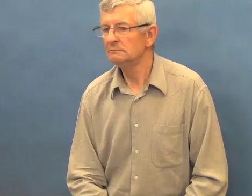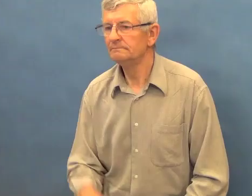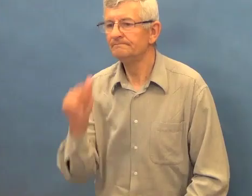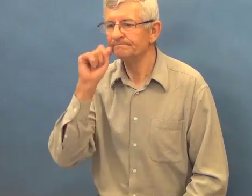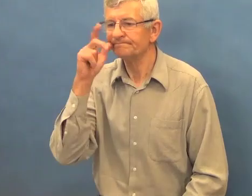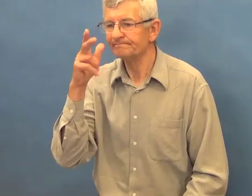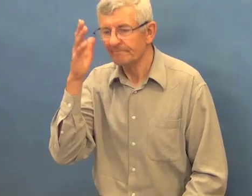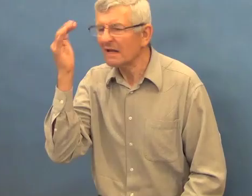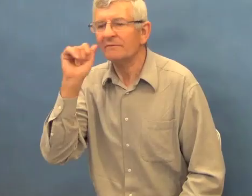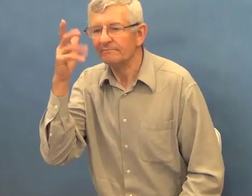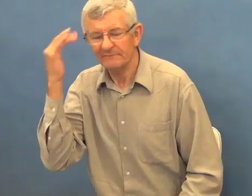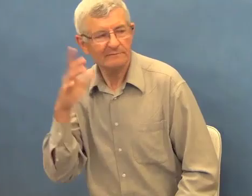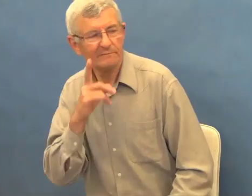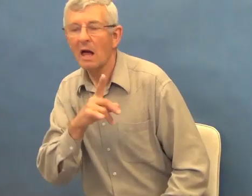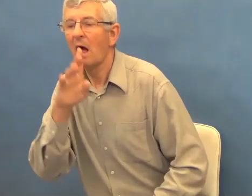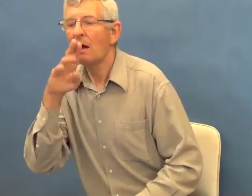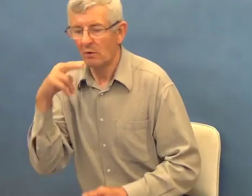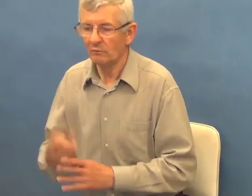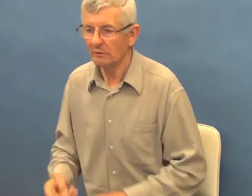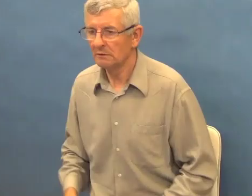Nie wiem, za kilka dni dostanę odpowiedź.